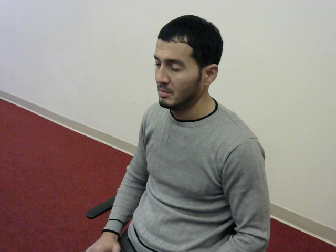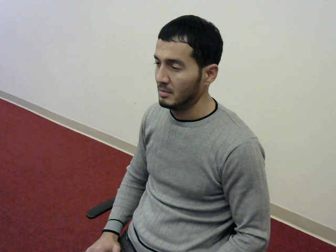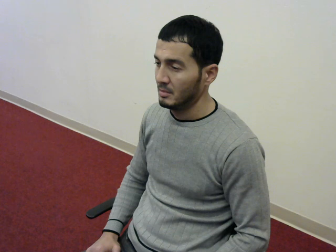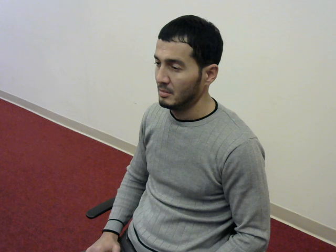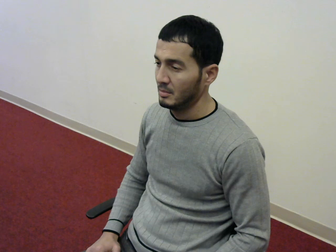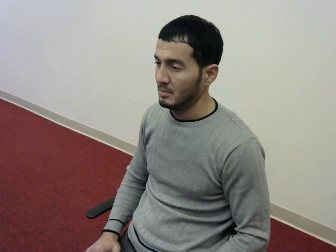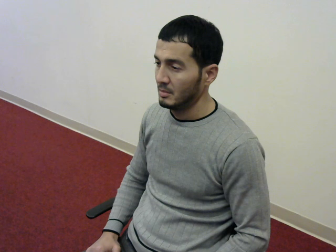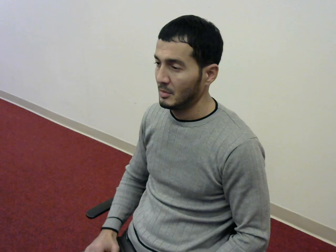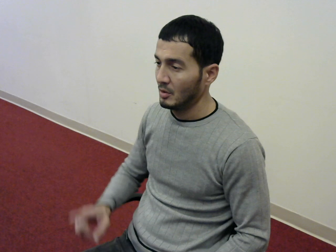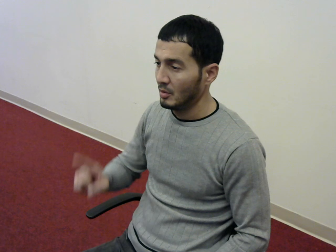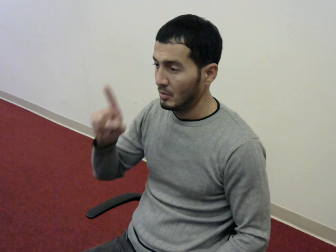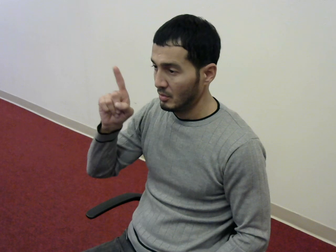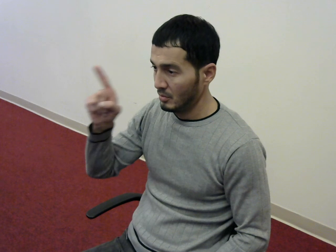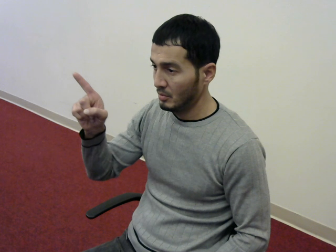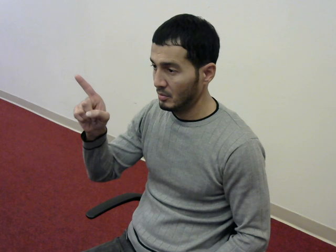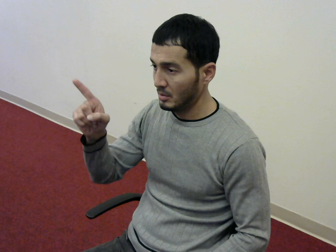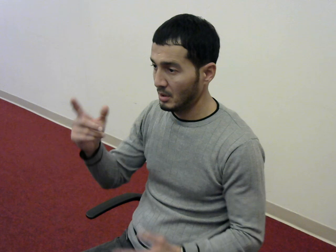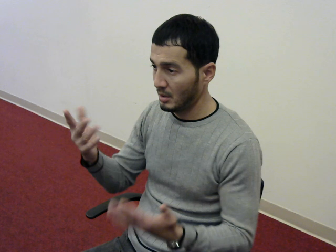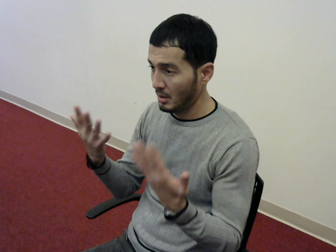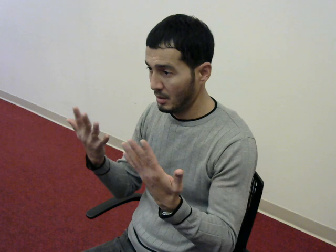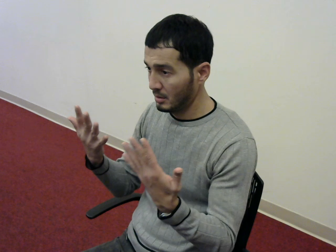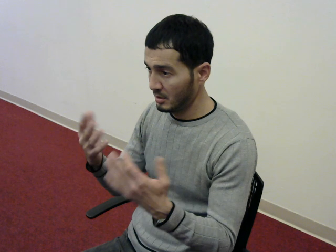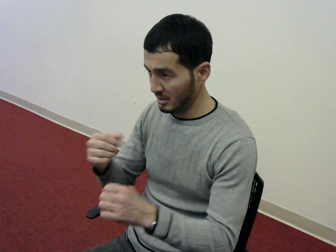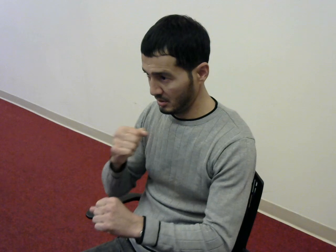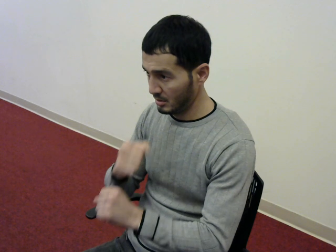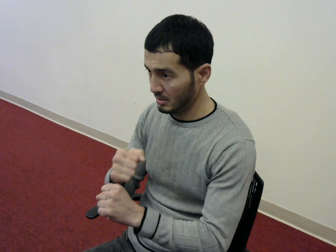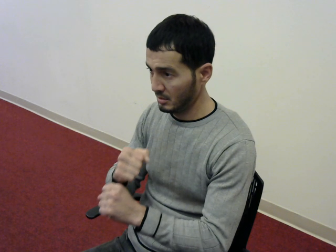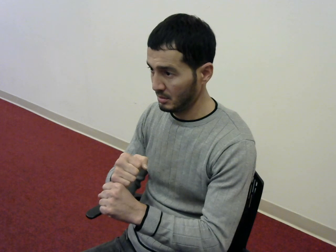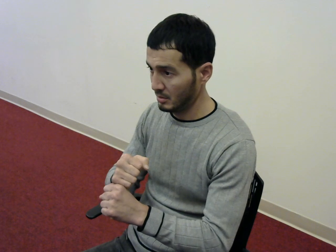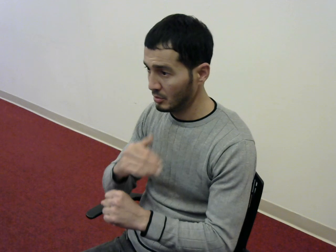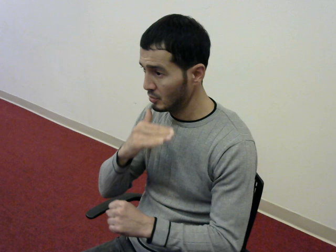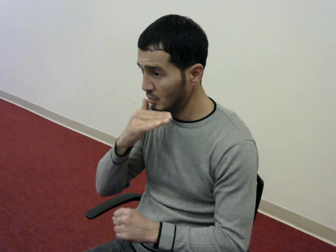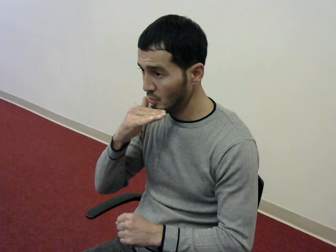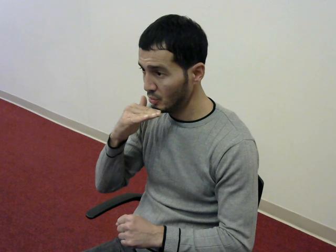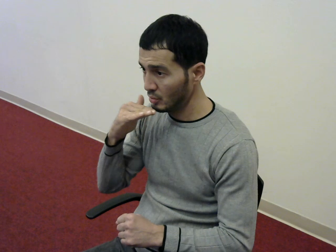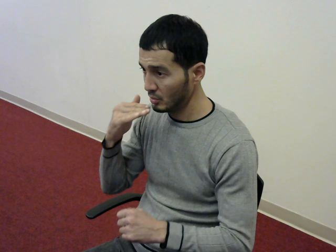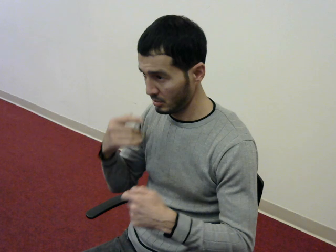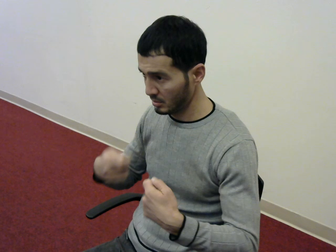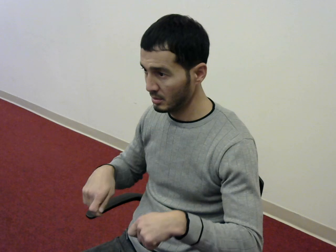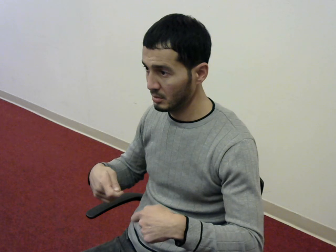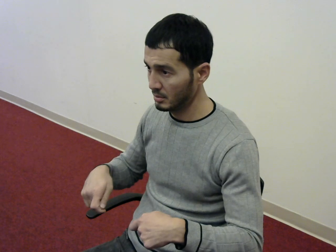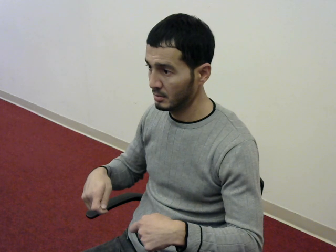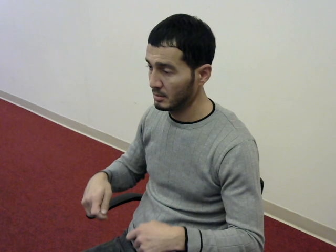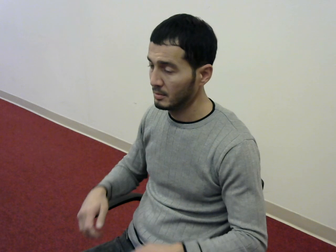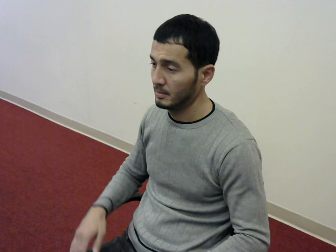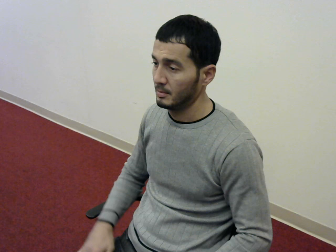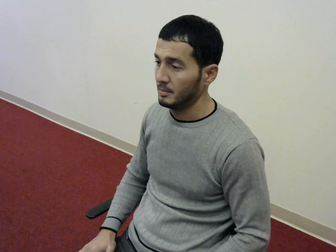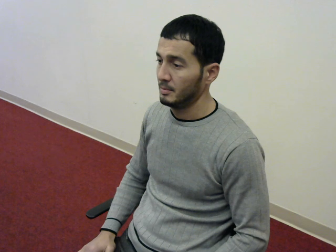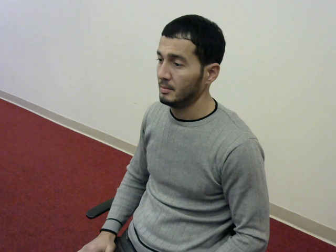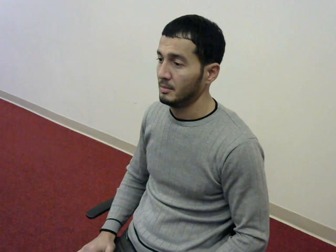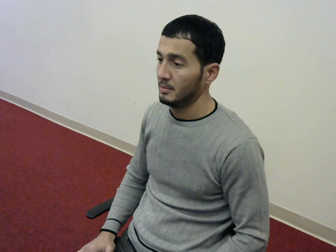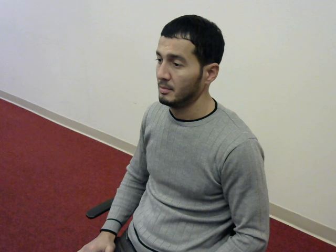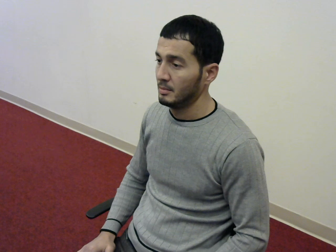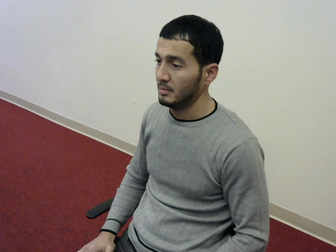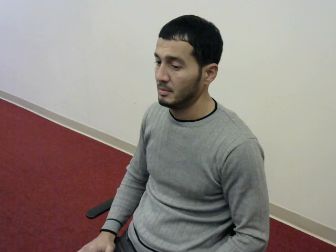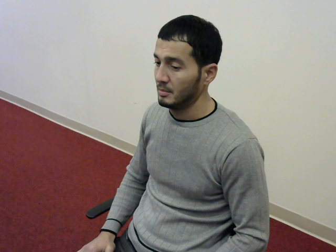Onun əl işləri çox satılır